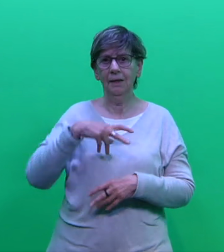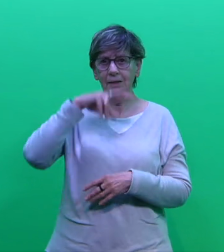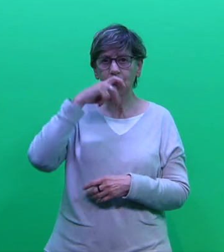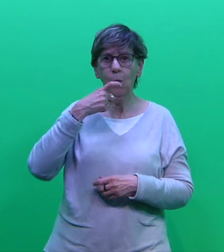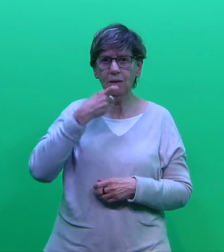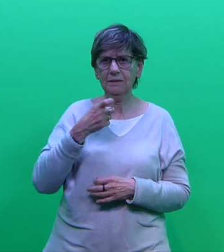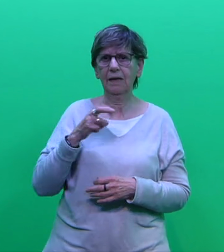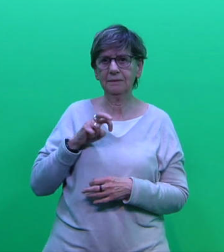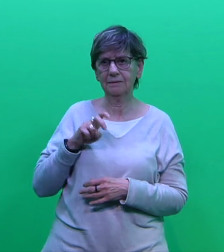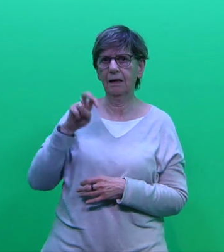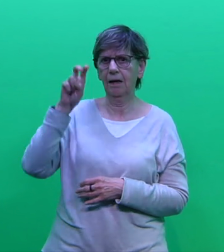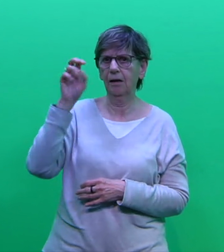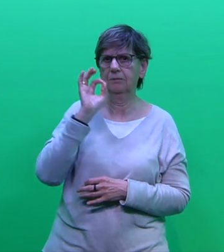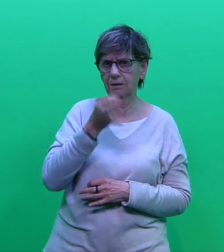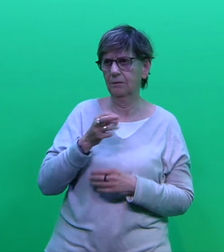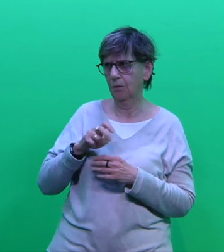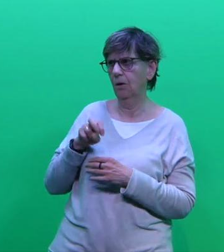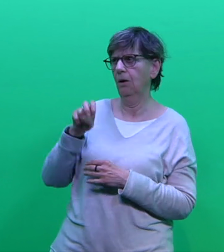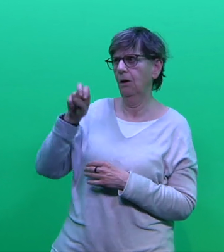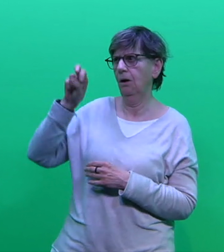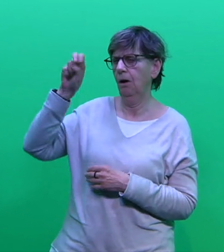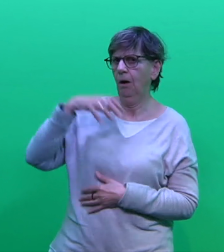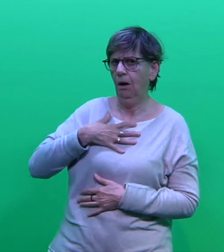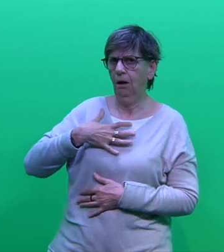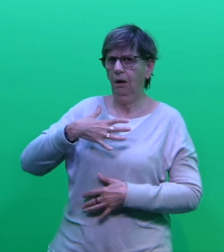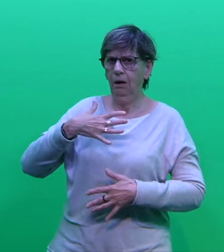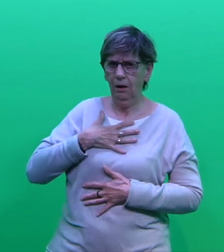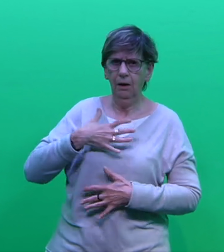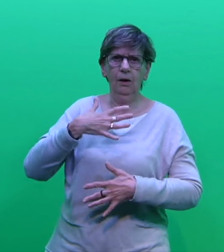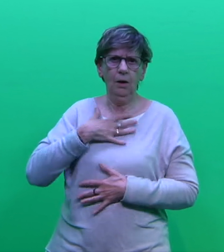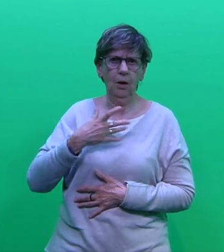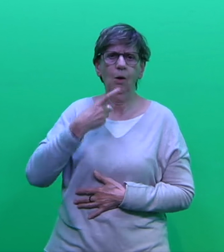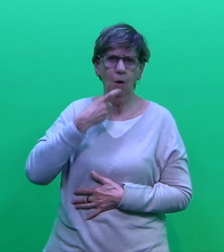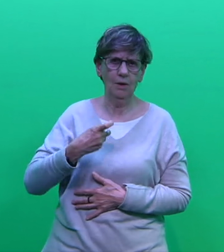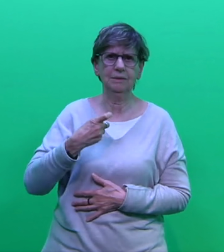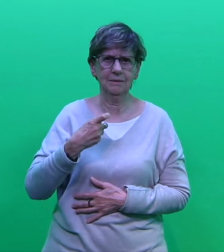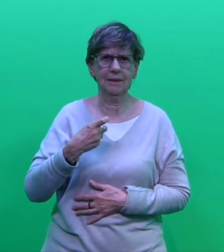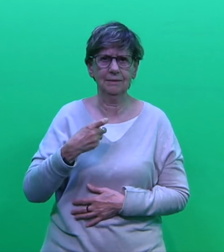Em costa respirar quan pujo escales, sí, quan pujo escales m'ofego i em costa repirar.